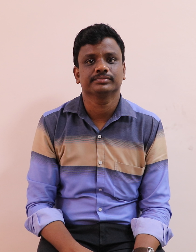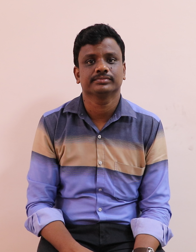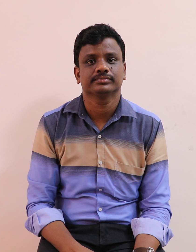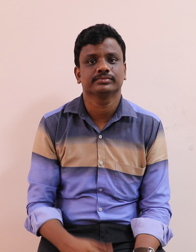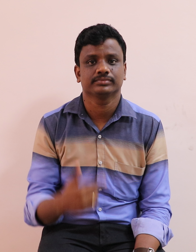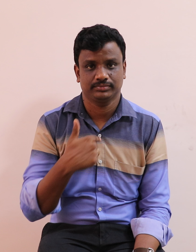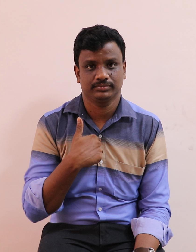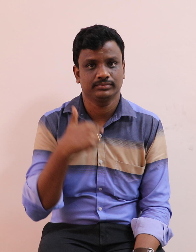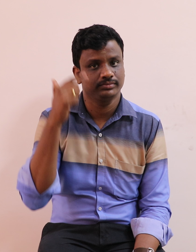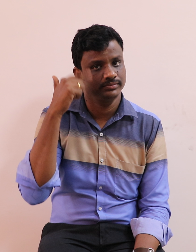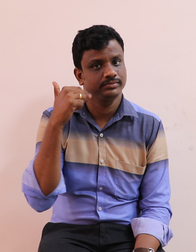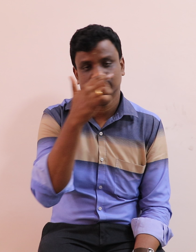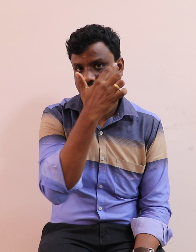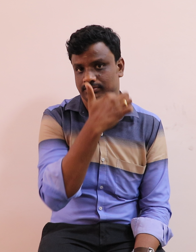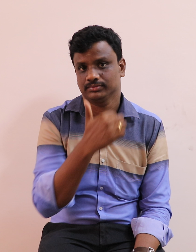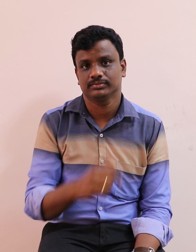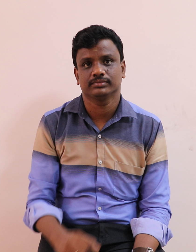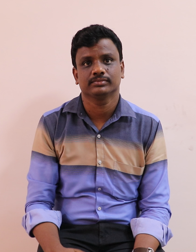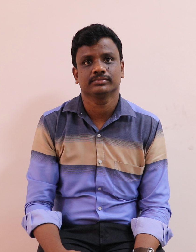i am crying